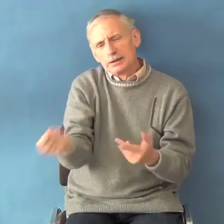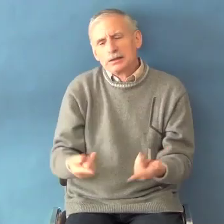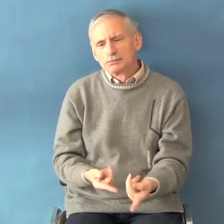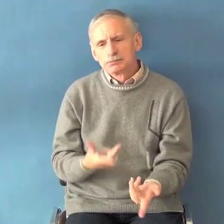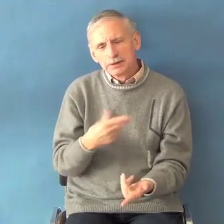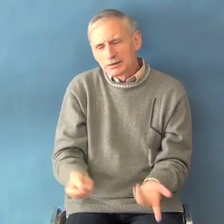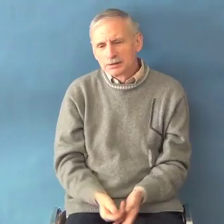Tu nie.